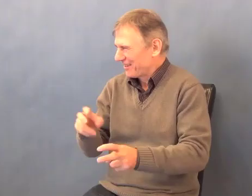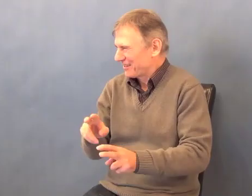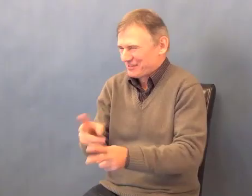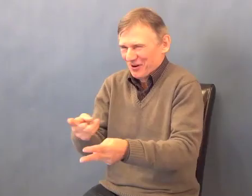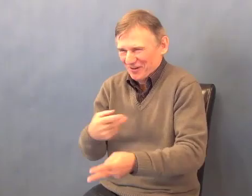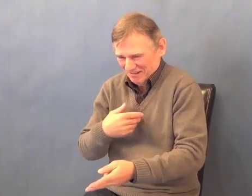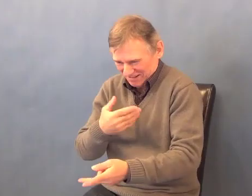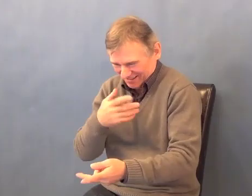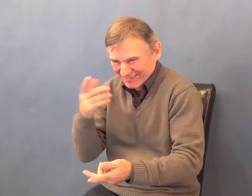Dziwne, powymyślane.